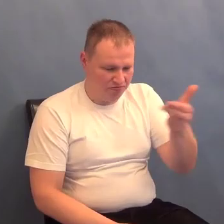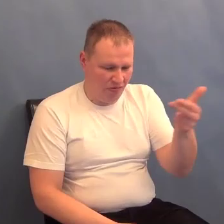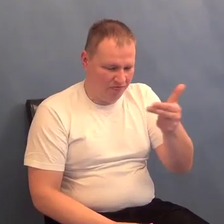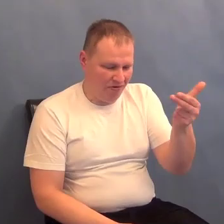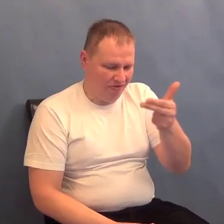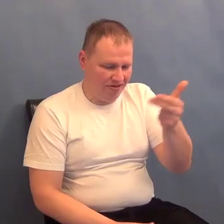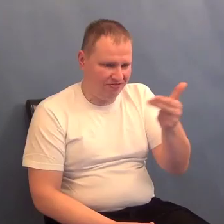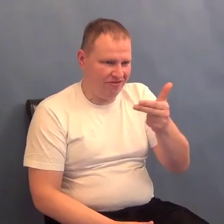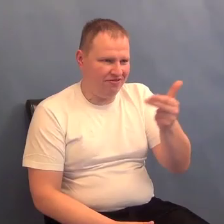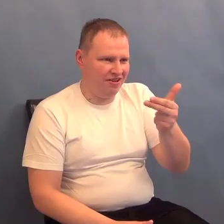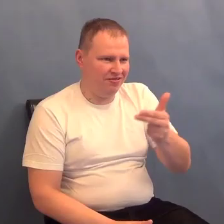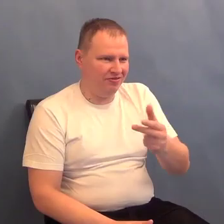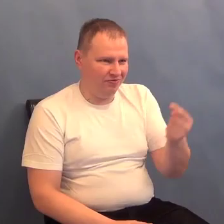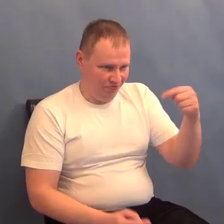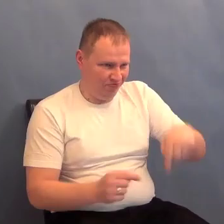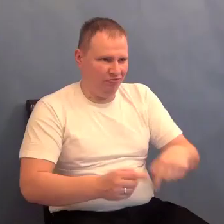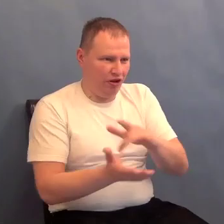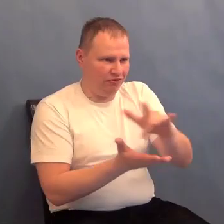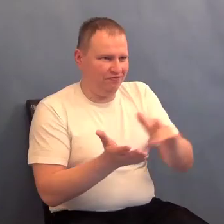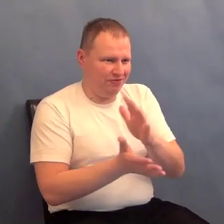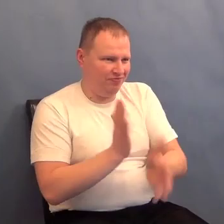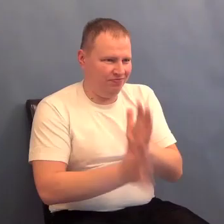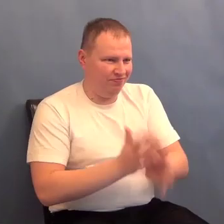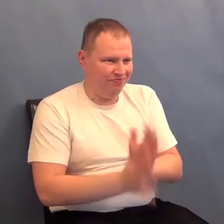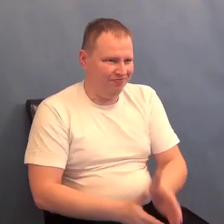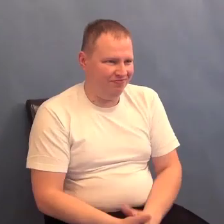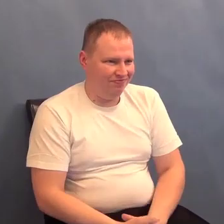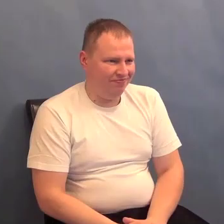W niedzielę przyjdę do ośrodka posprzątać.